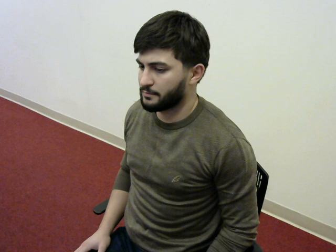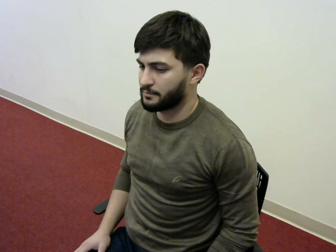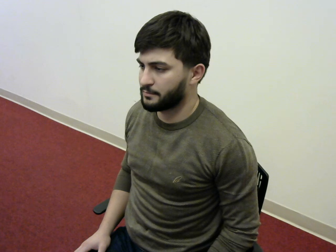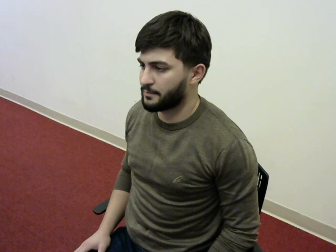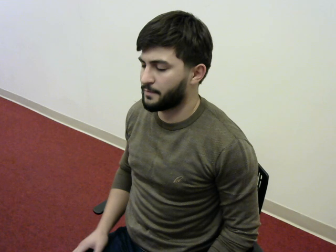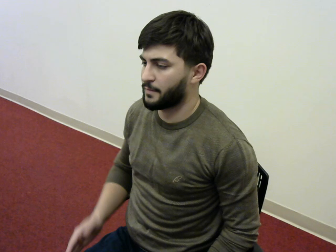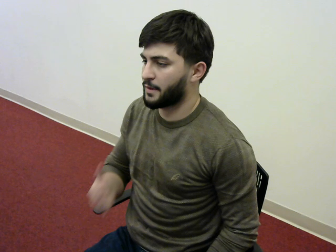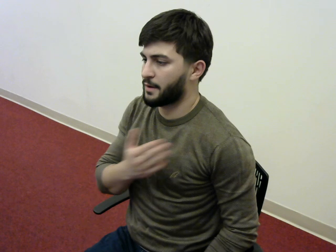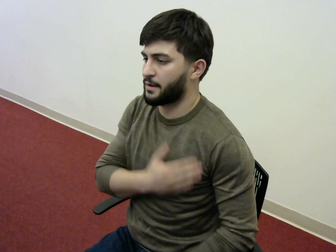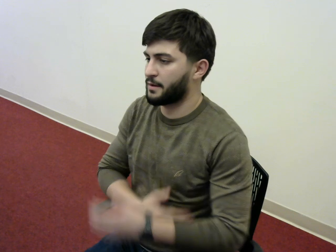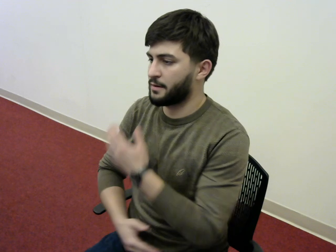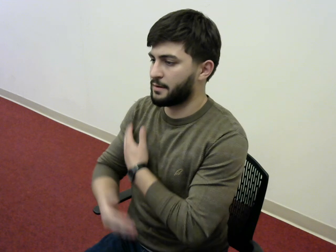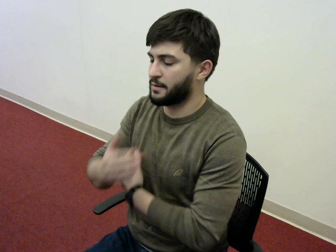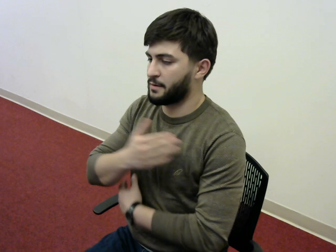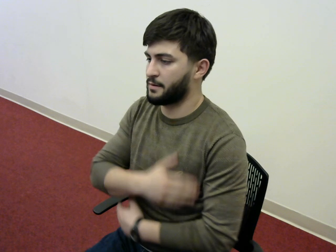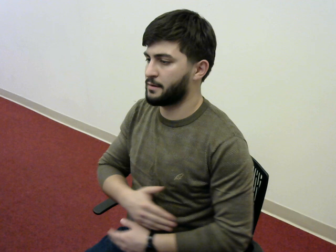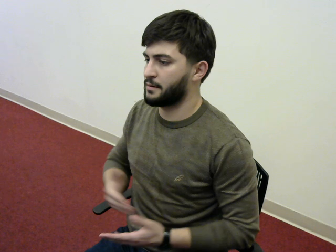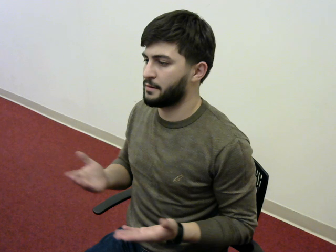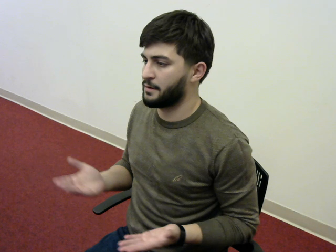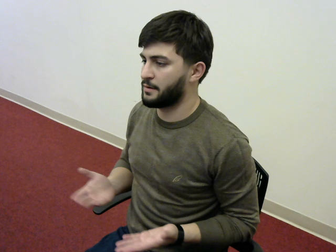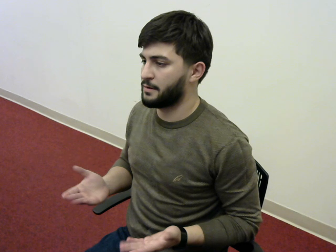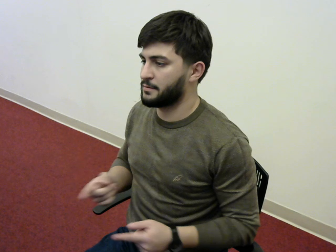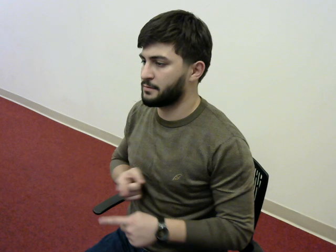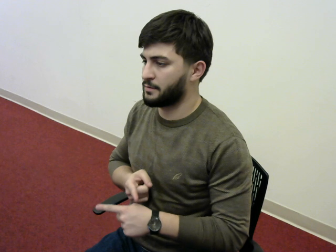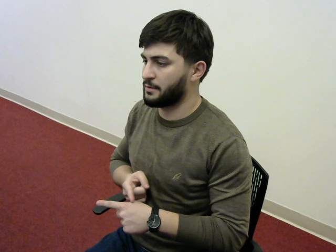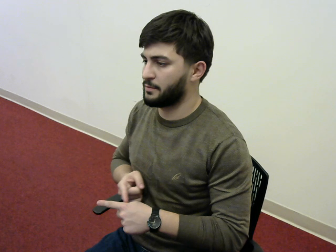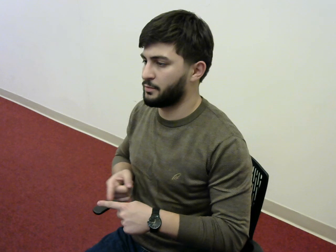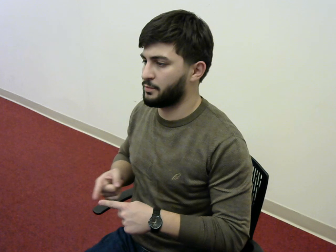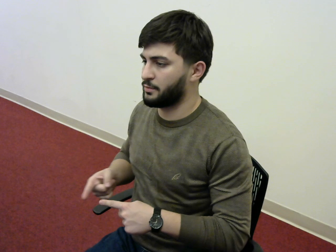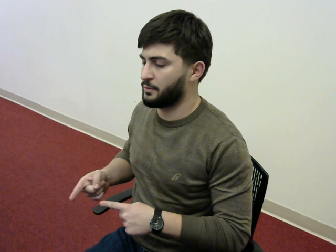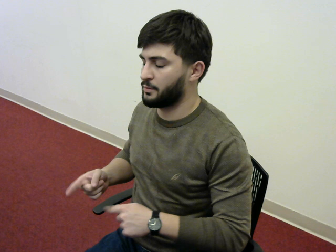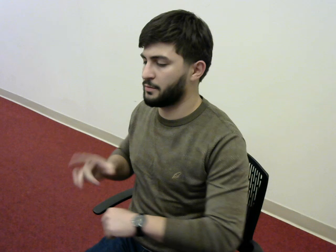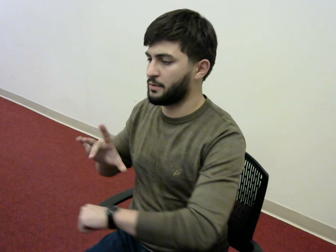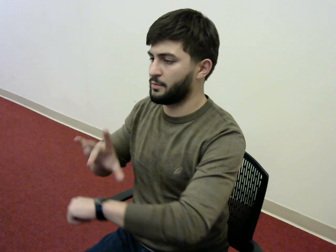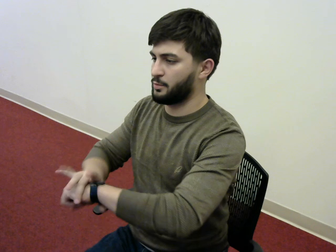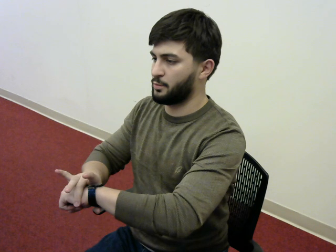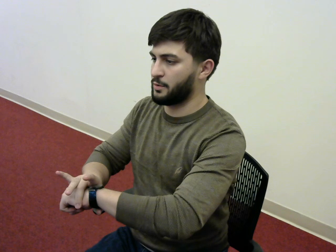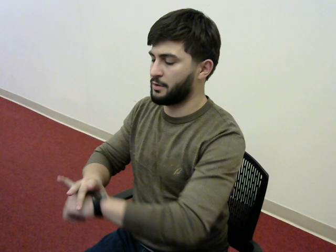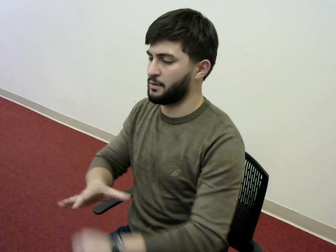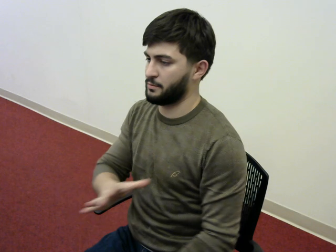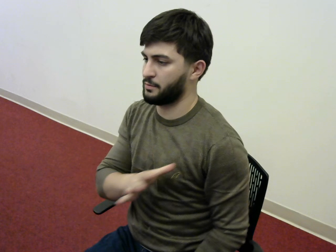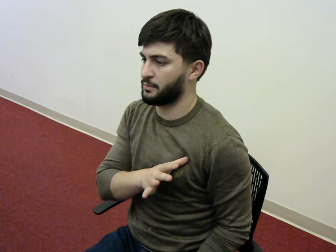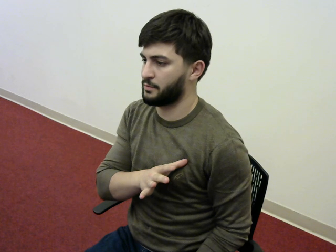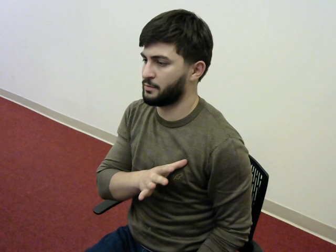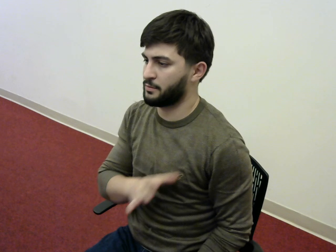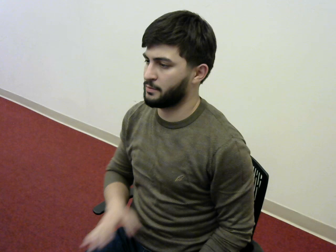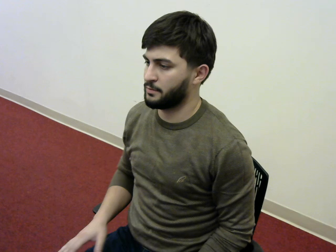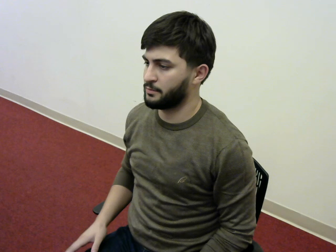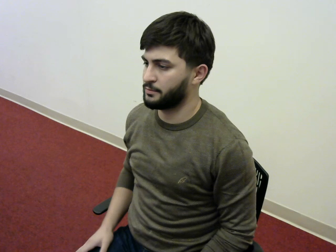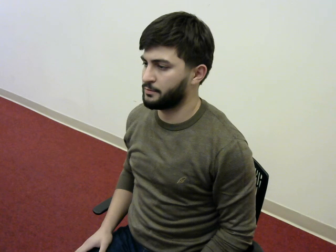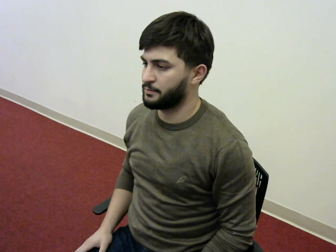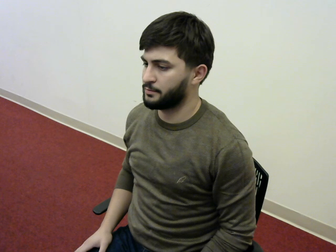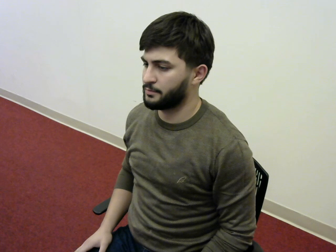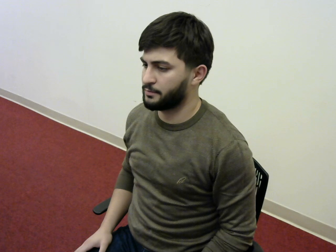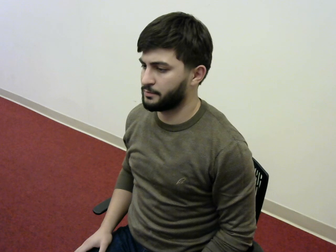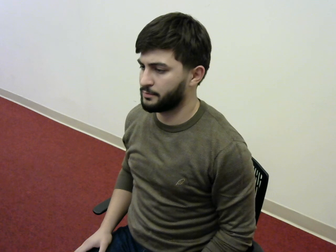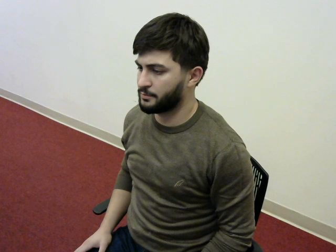Əlillik hansı müddətə müəyyən olunur?